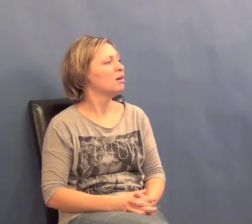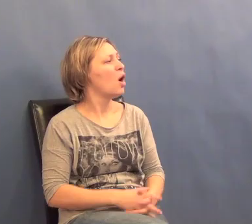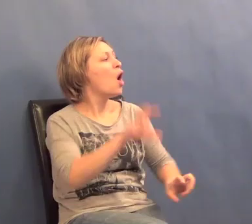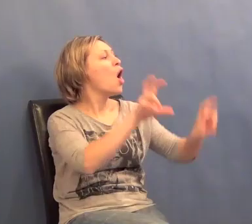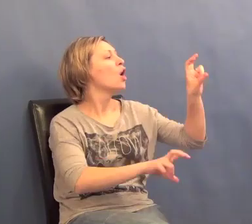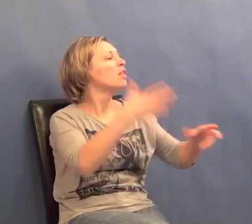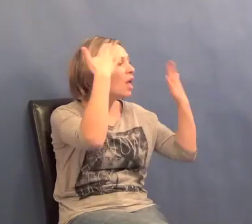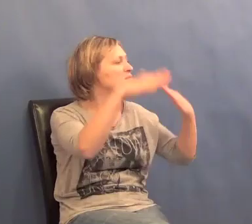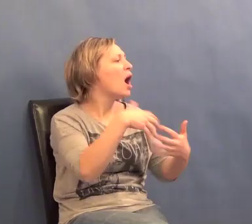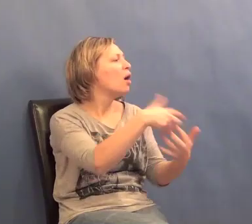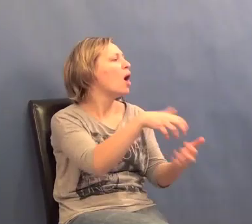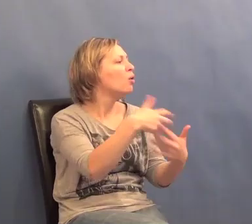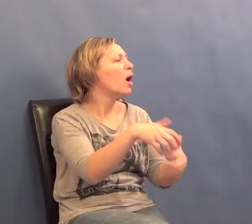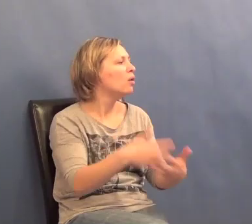Nie zna hotelu, więc szczeka.